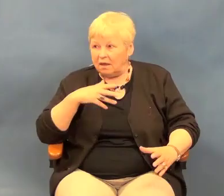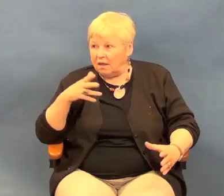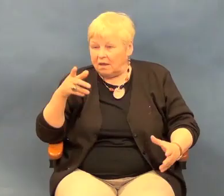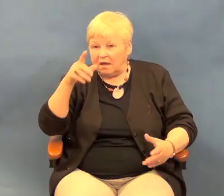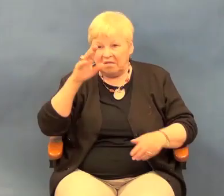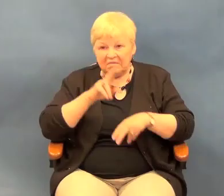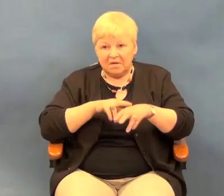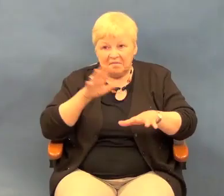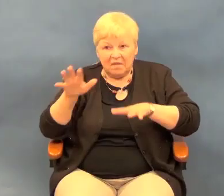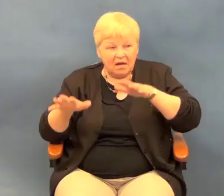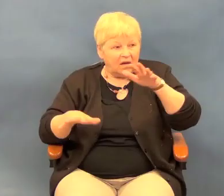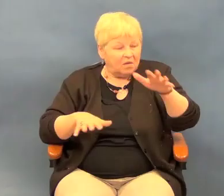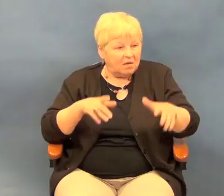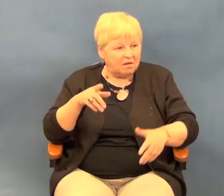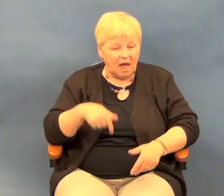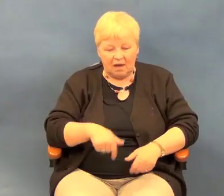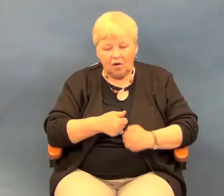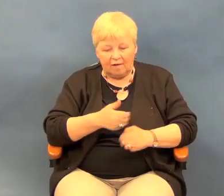Widziałam policję, która tam była nie dała nam mandatu, oni nie wiedzieli co się dzieje.